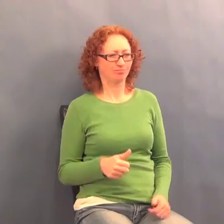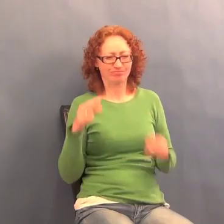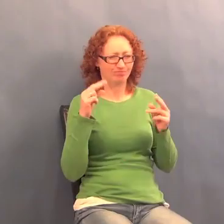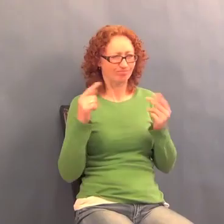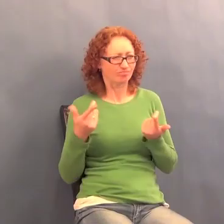Co? Co?